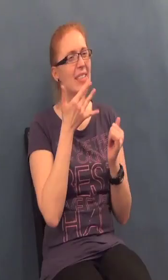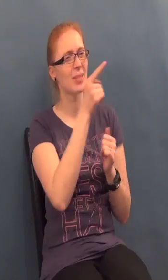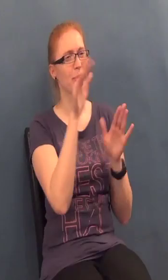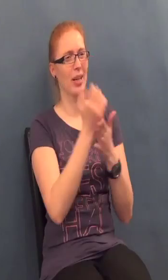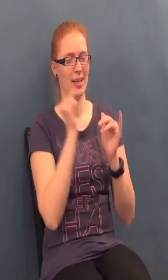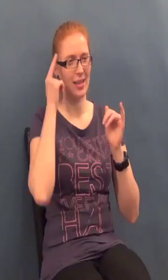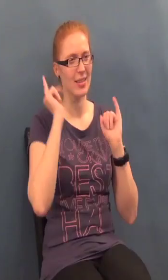Myśli, jak to zrobić.